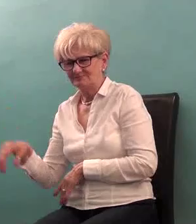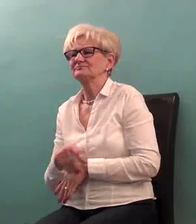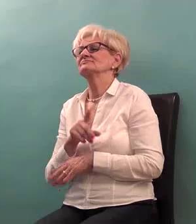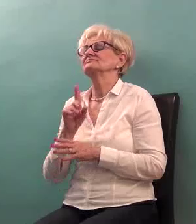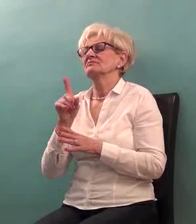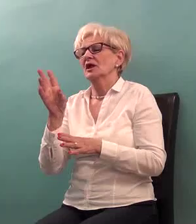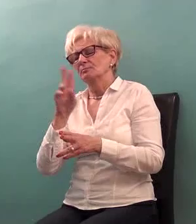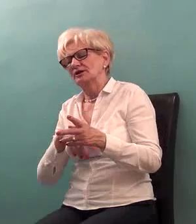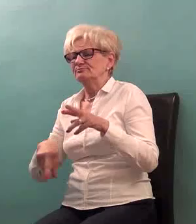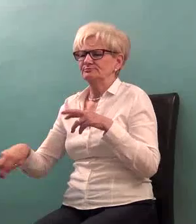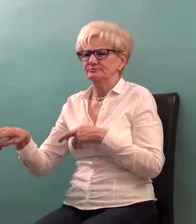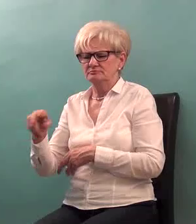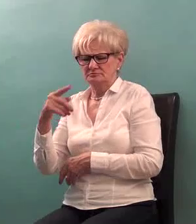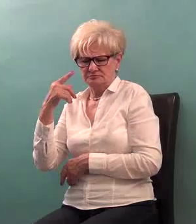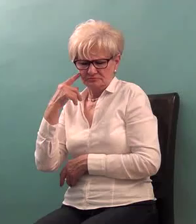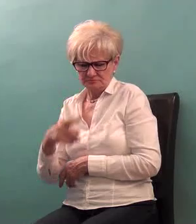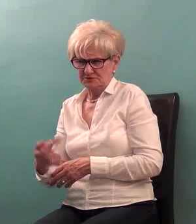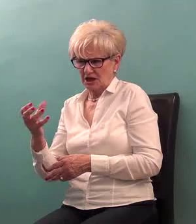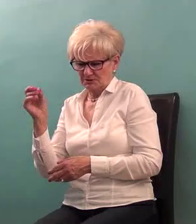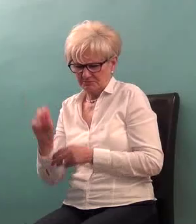Policjant się rozgląda i widzi kamienie.